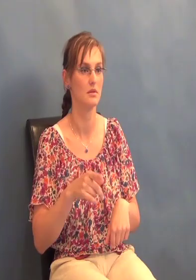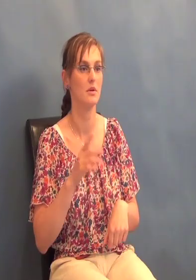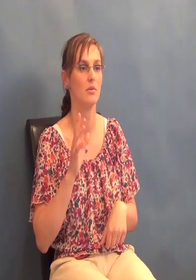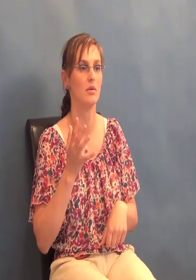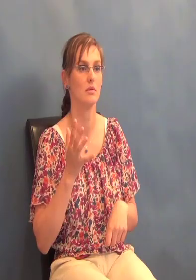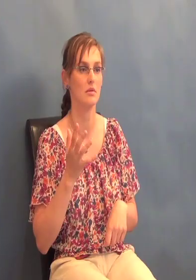Piąty.